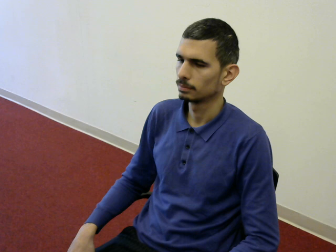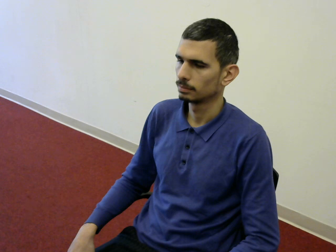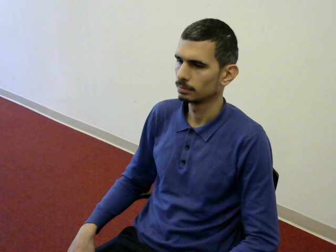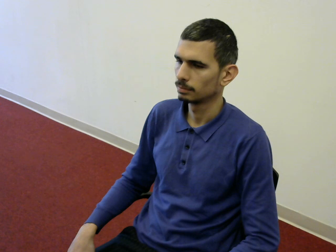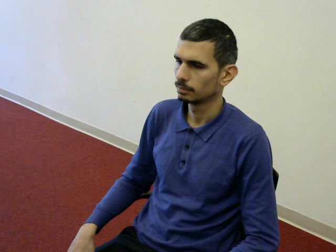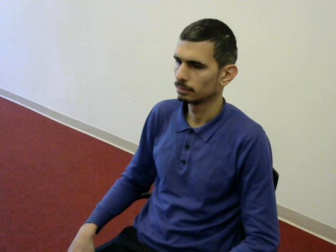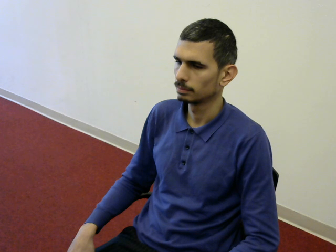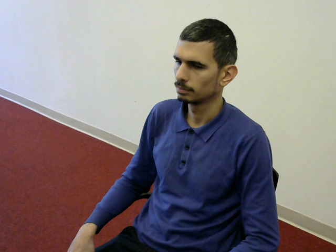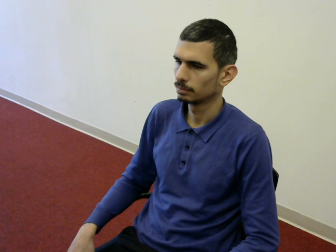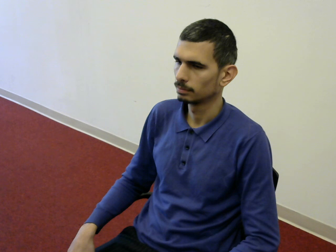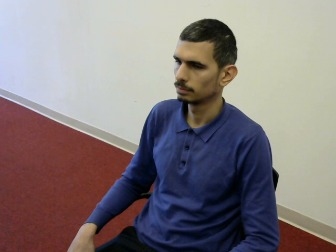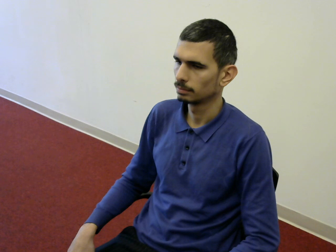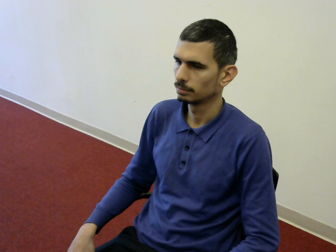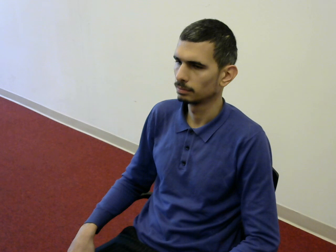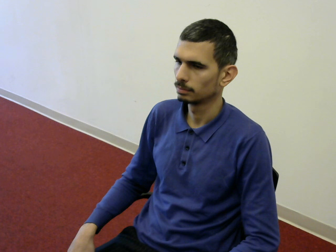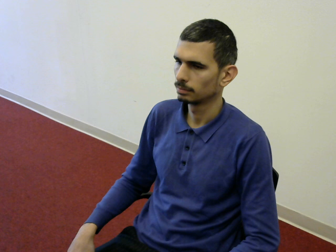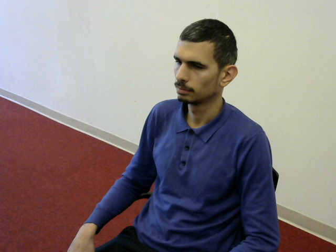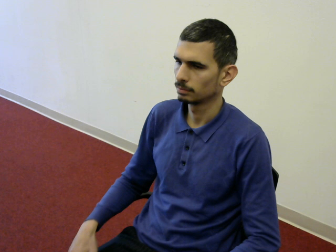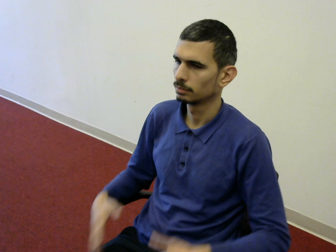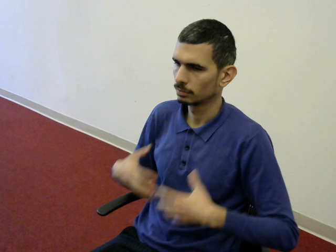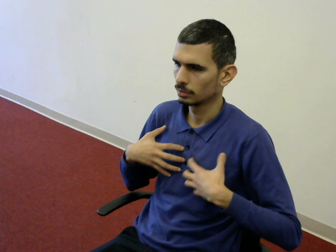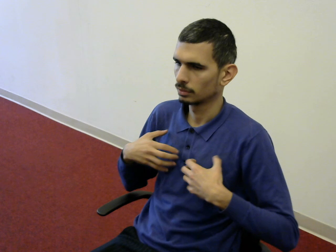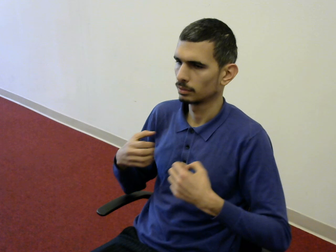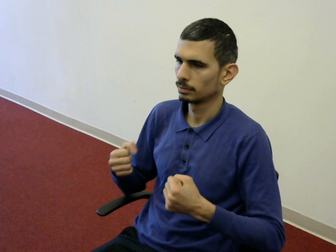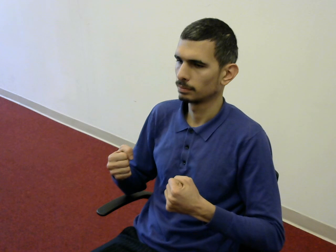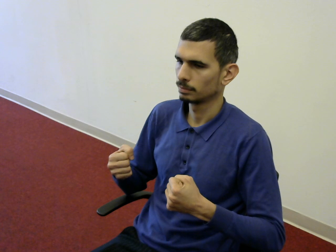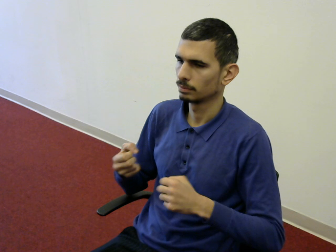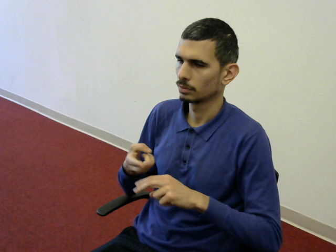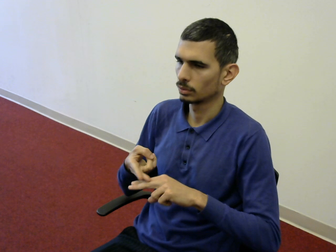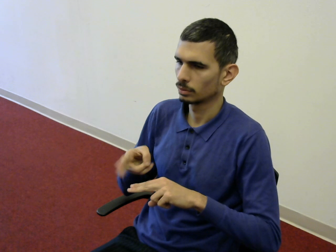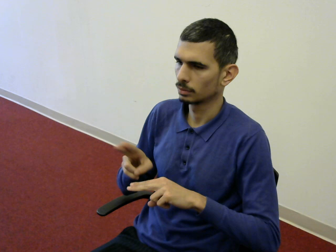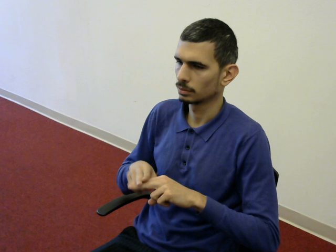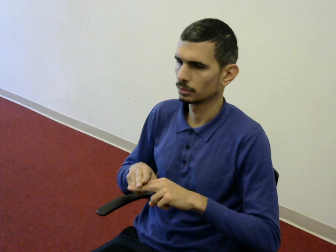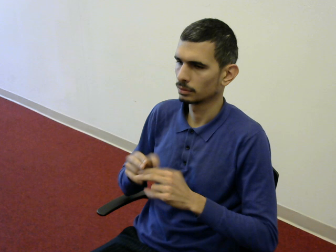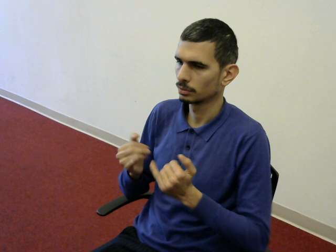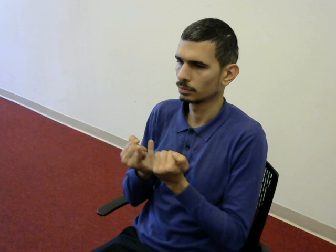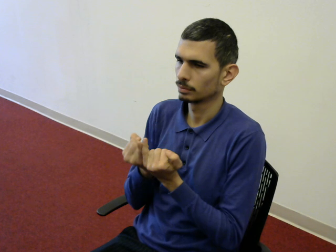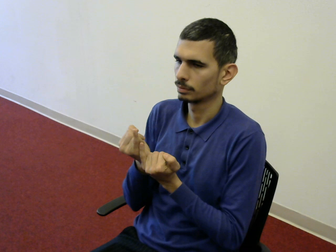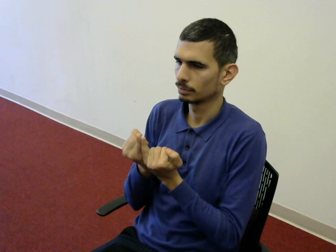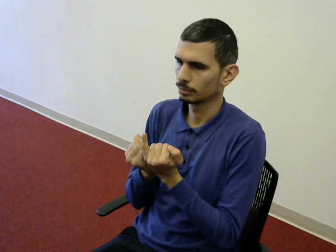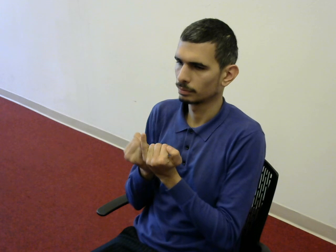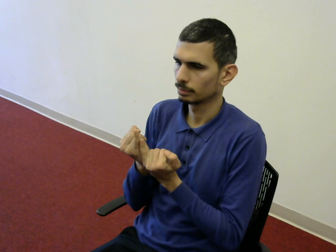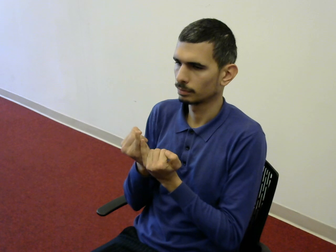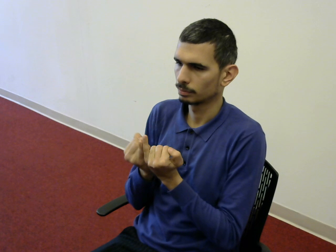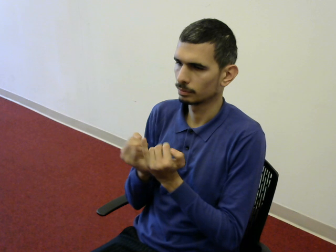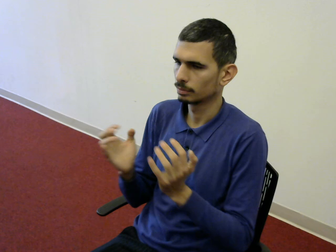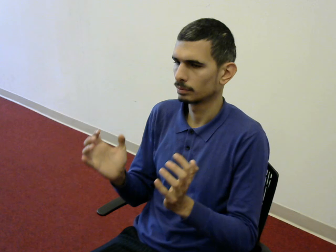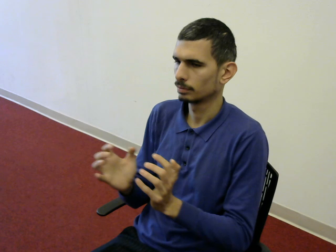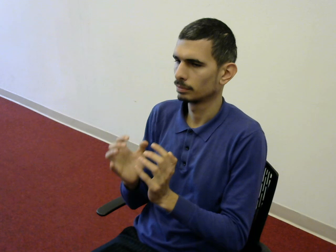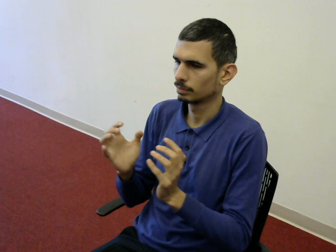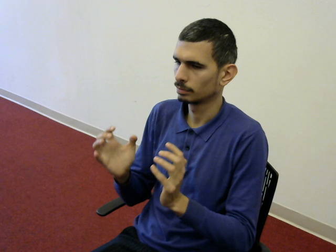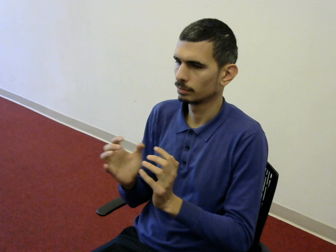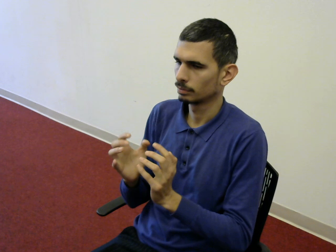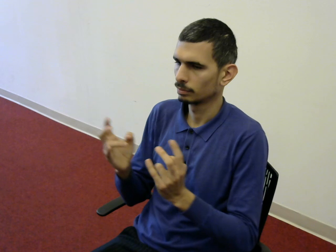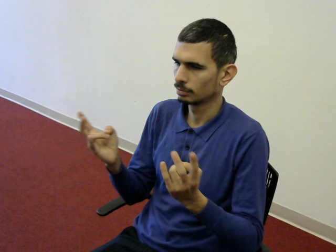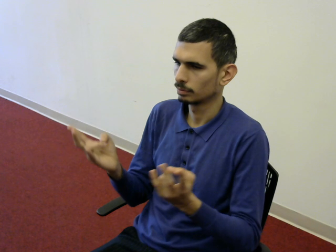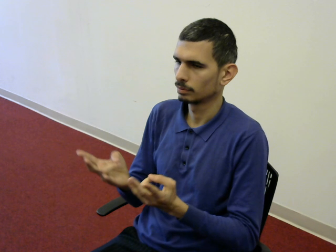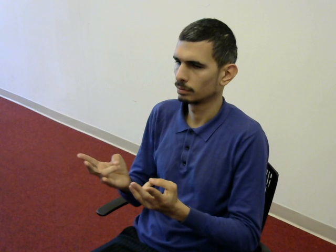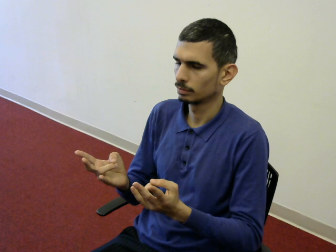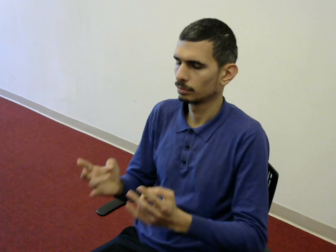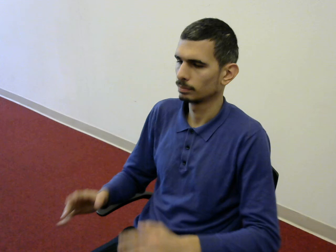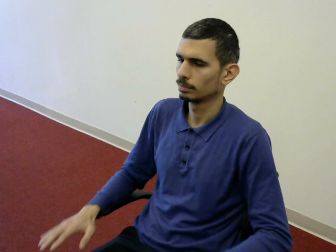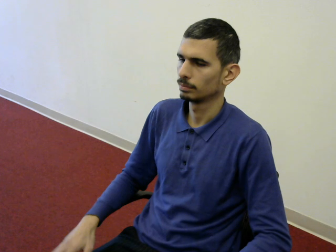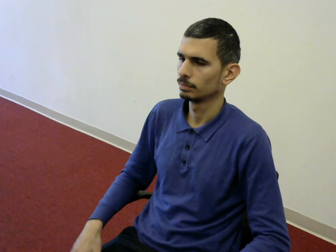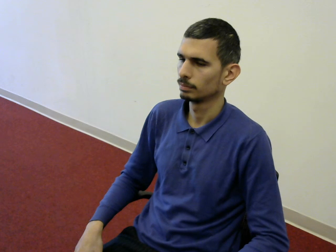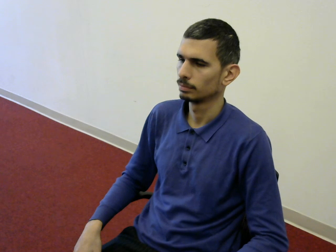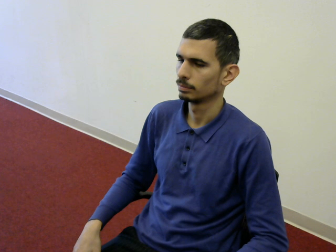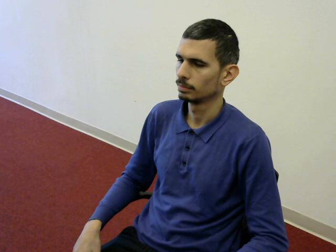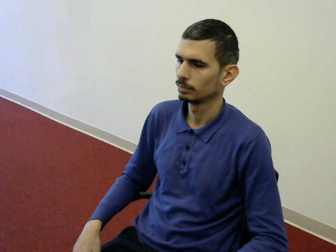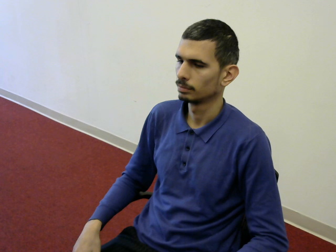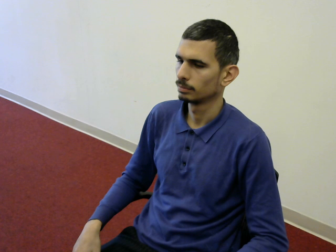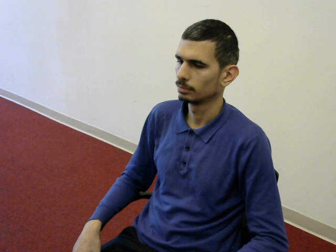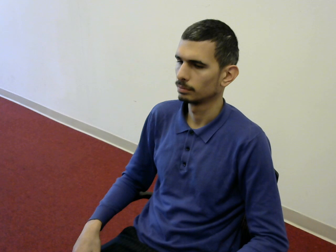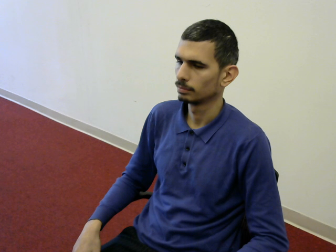Sağlamlığımız üçün bitkiləri qorumaq lazımdır